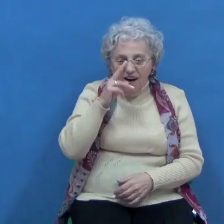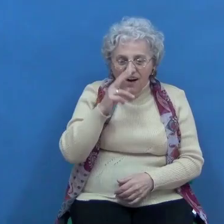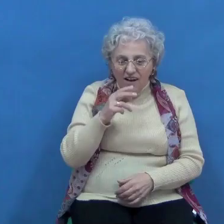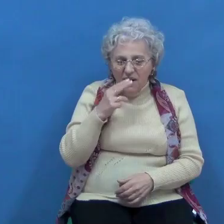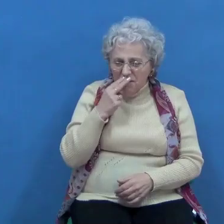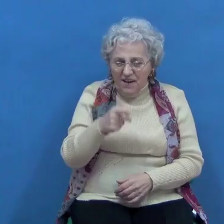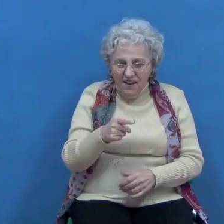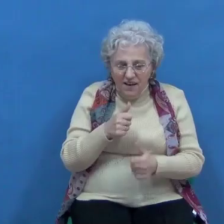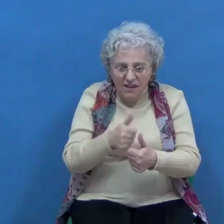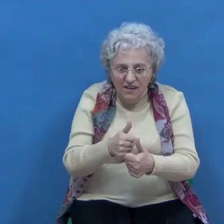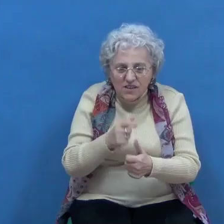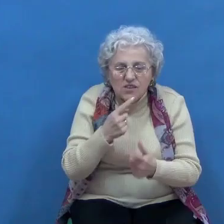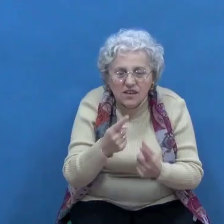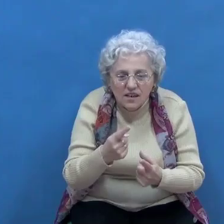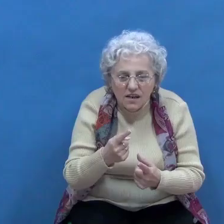Chaplin podszedł i chciał porozmawiać.